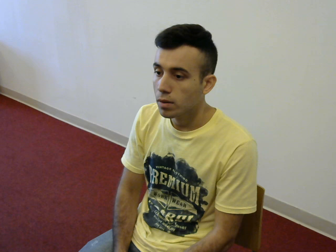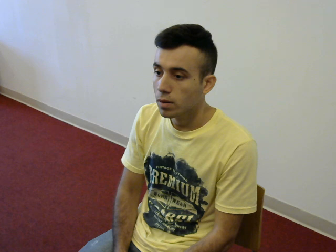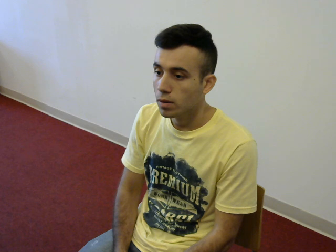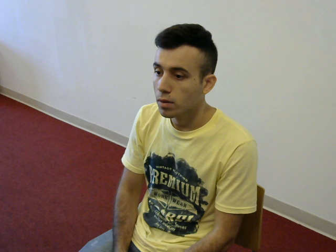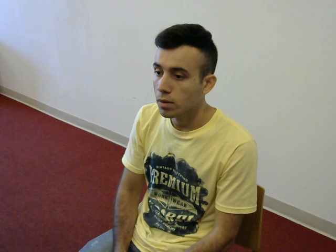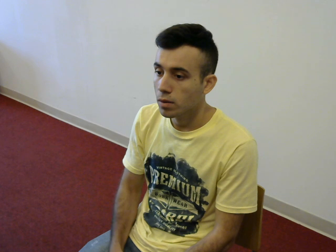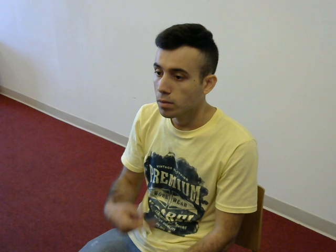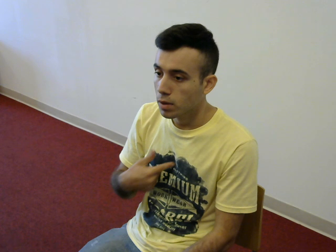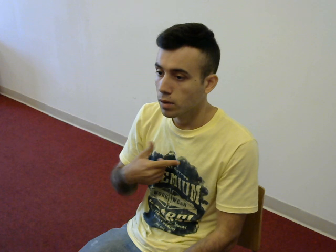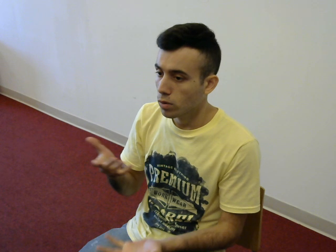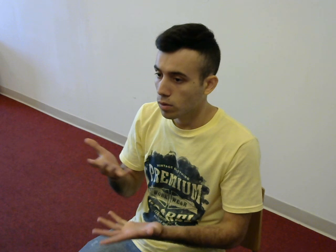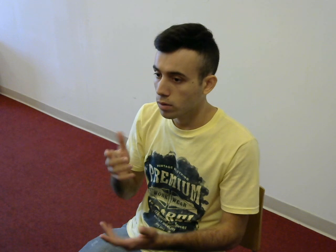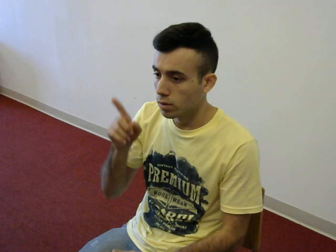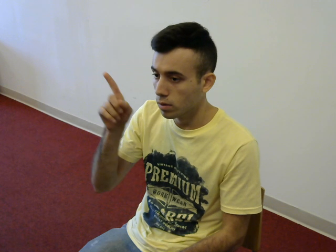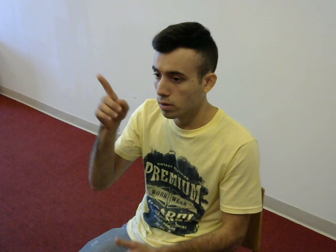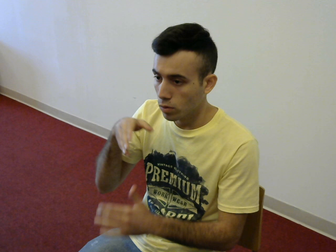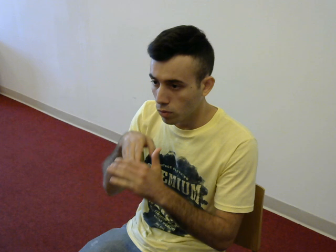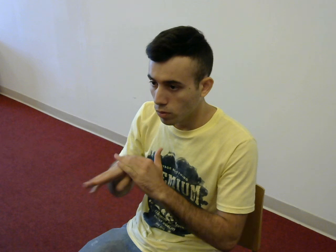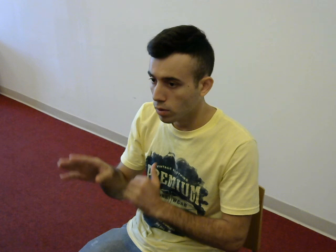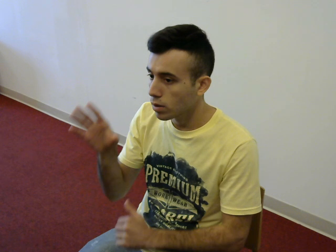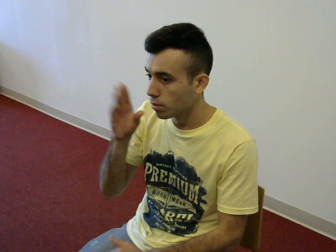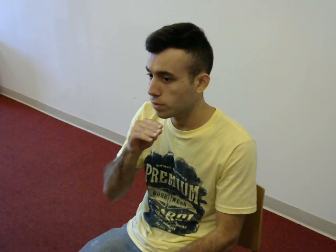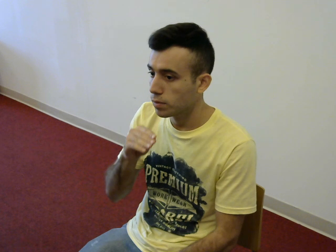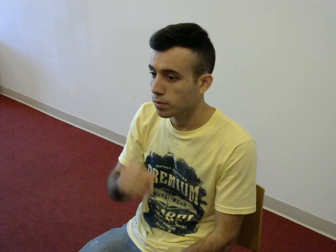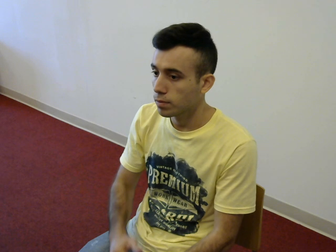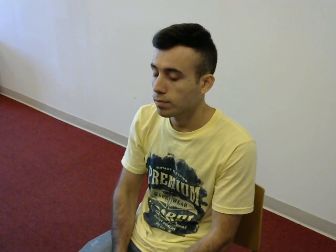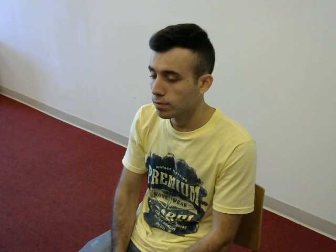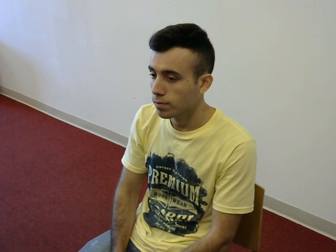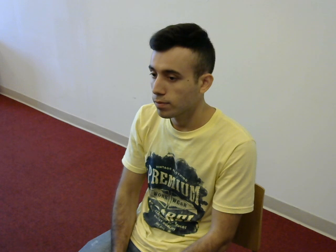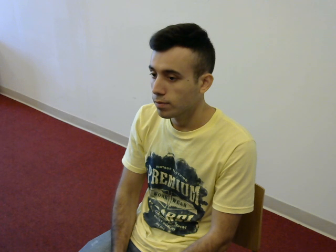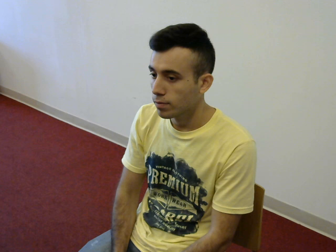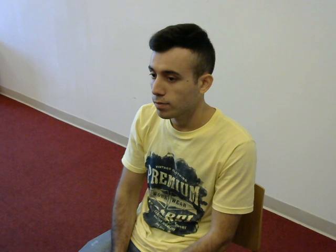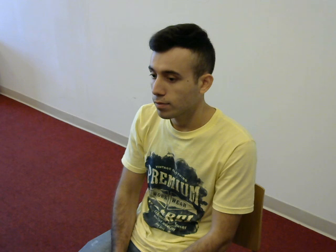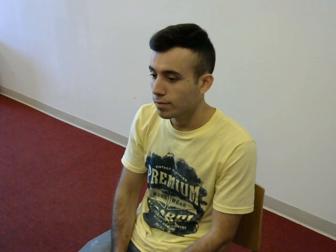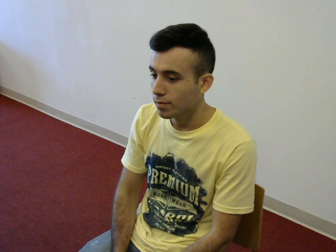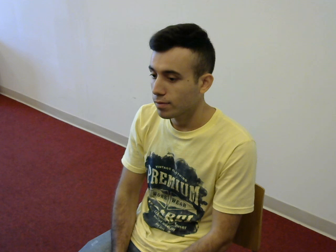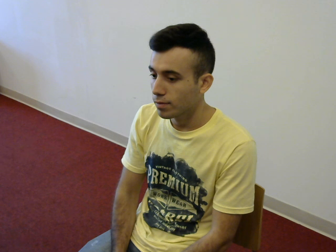Mən ora necə gedə bilərəm?